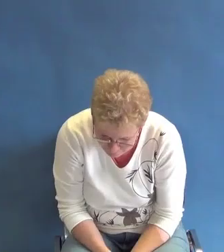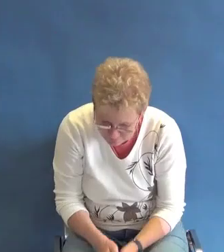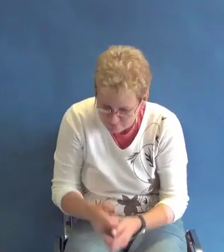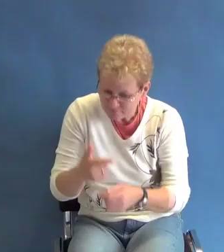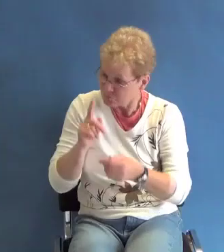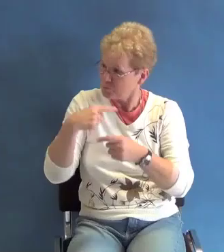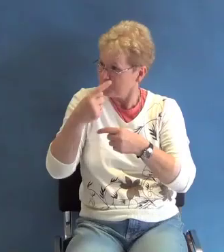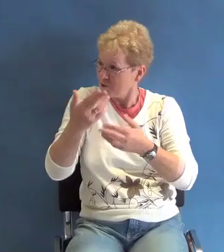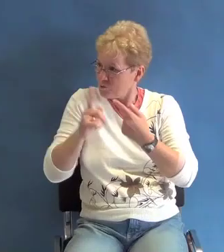Trzeba jej powiedzieć który to dzień?